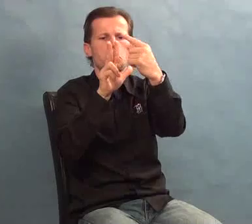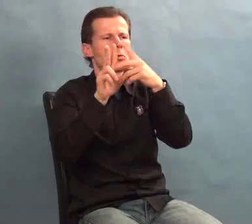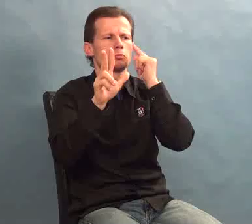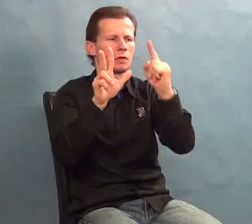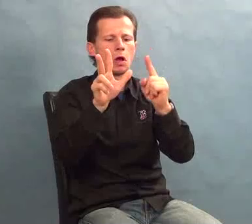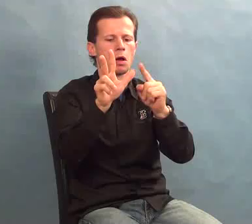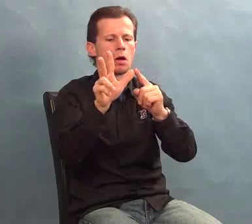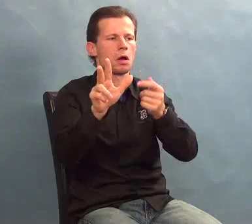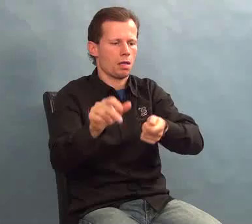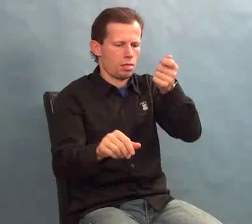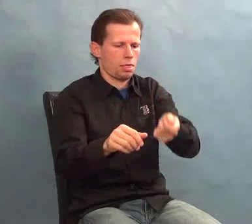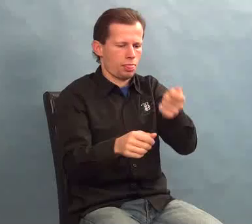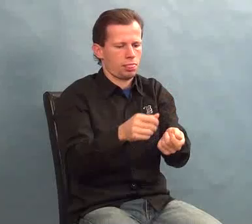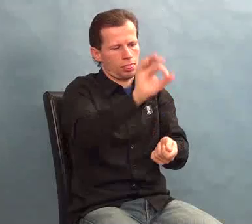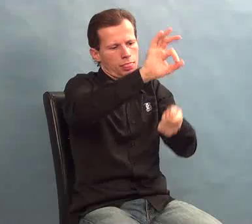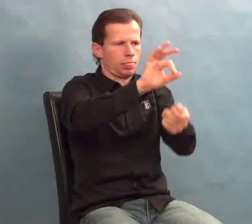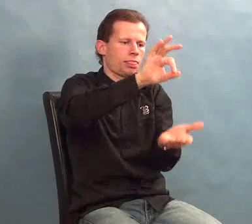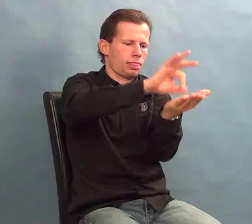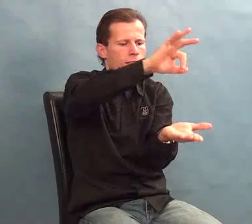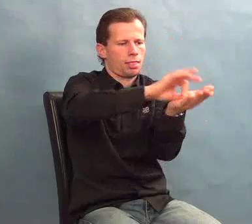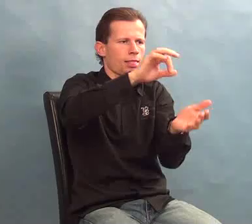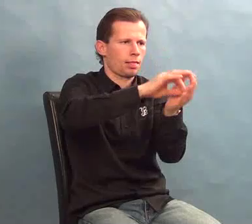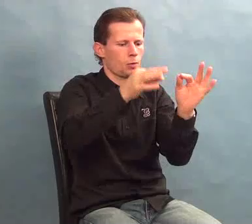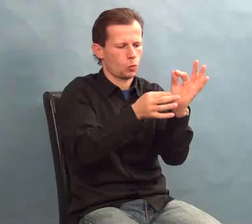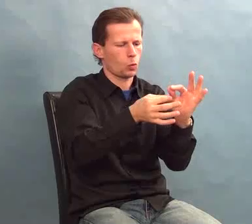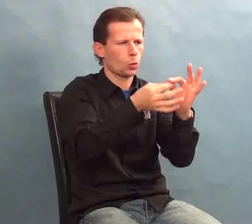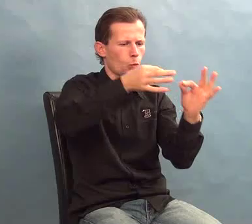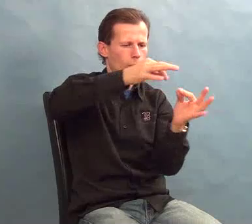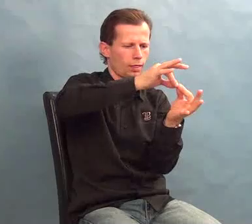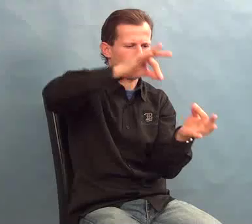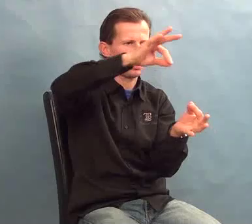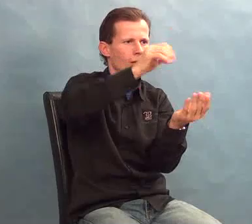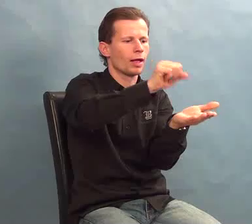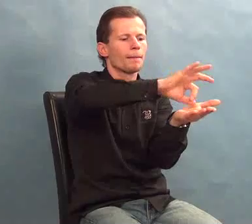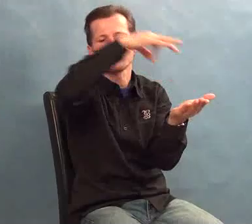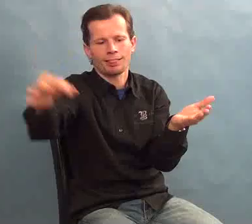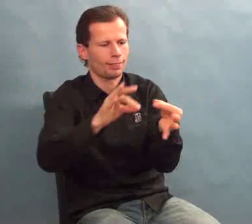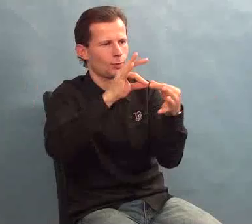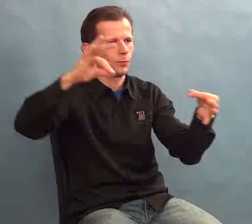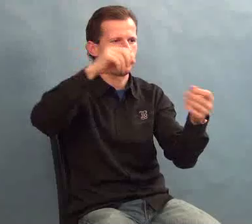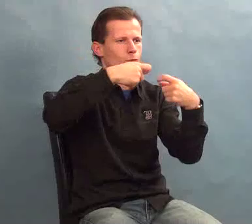Trzeci chłopiec podbija piłeczkę przymocowaną na gumie do deseczki.